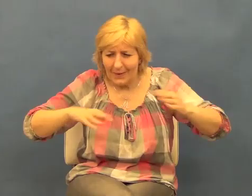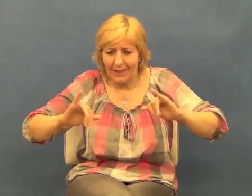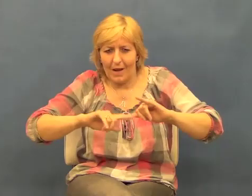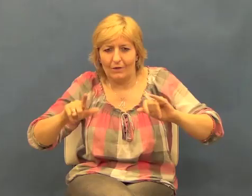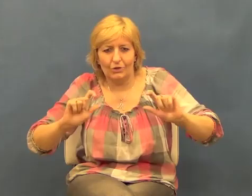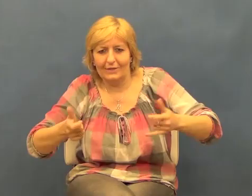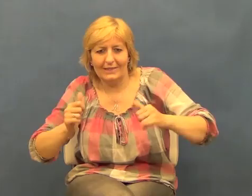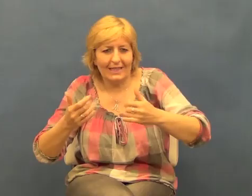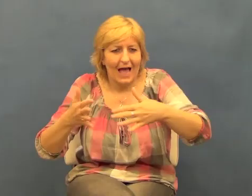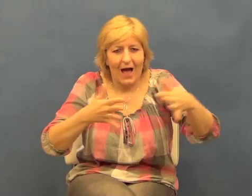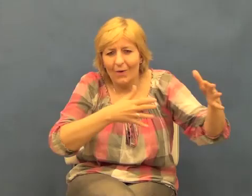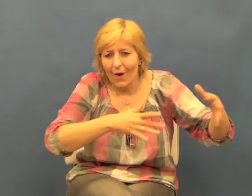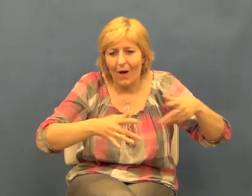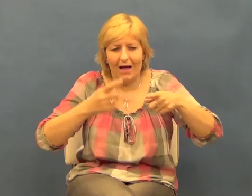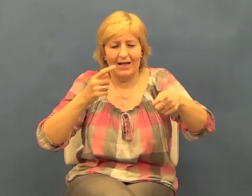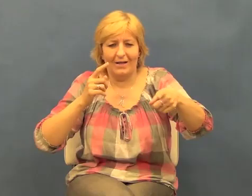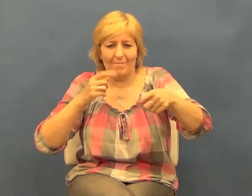Inni ludzie też zastanawiali się, co się stało.